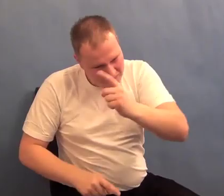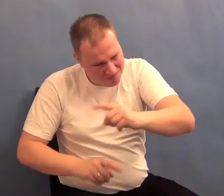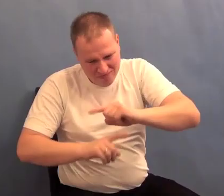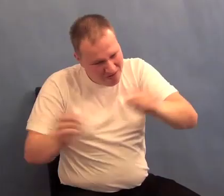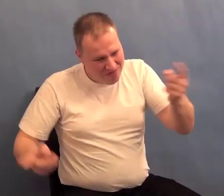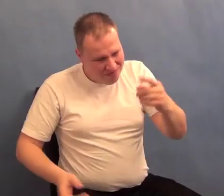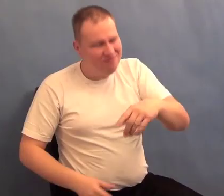Nie wolno.